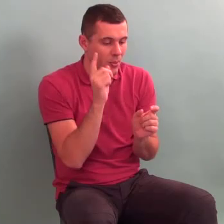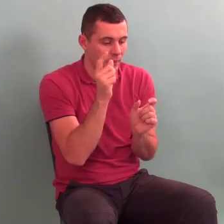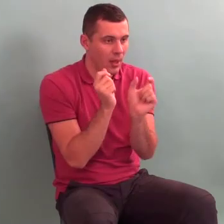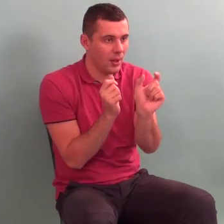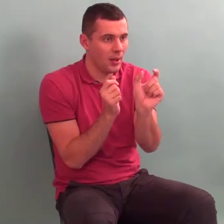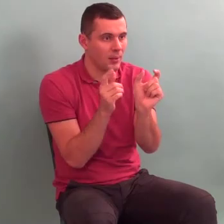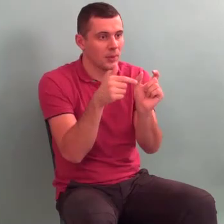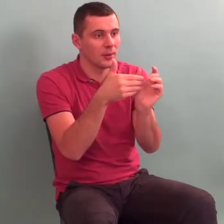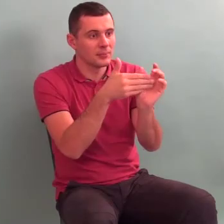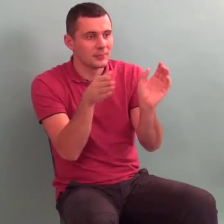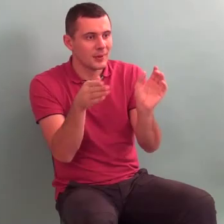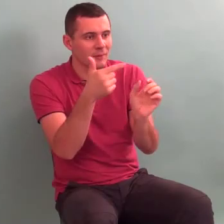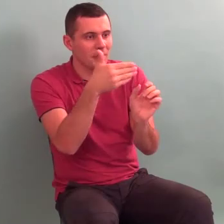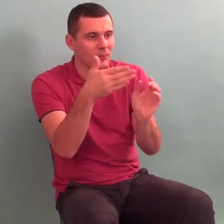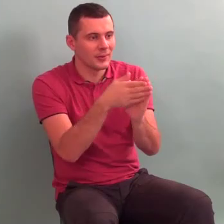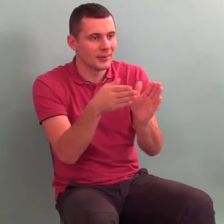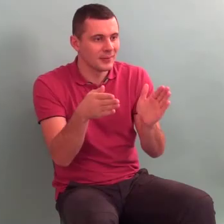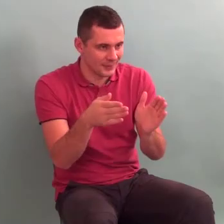Trzeba zachować odstęp dwa metry.